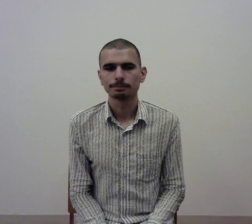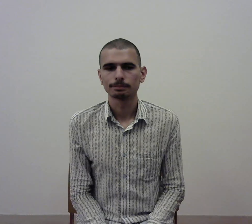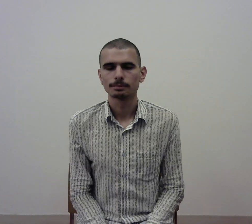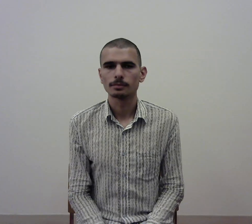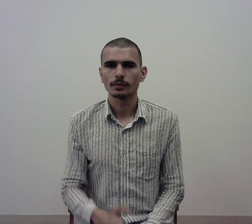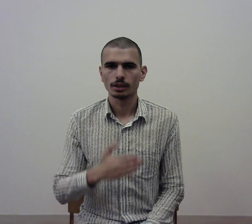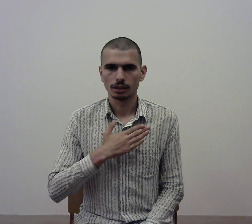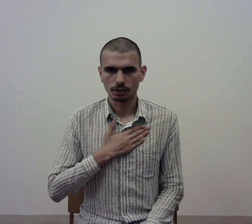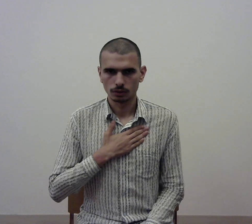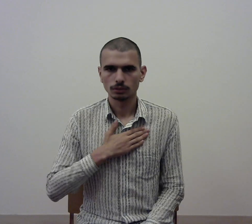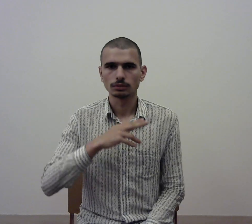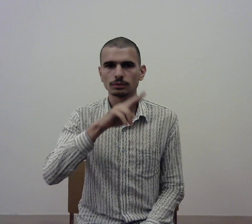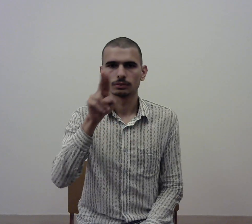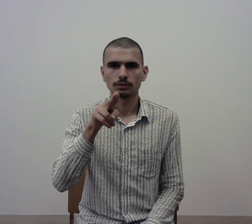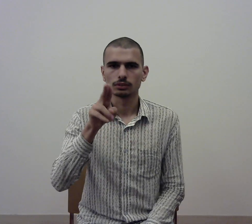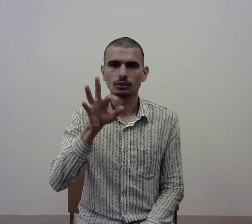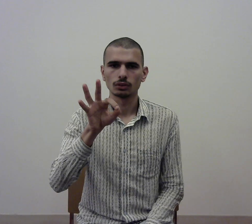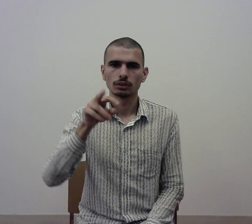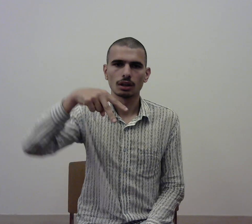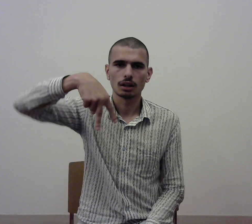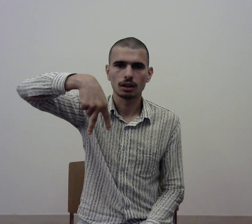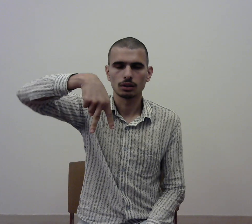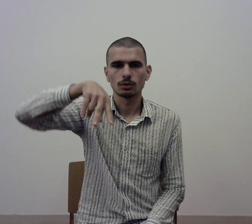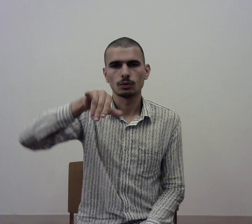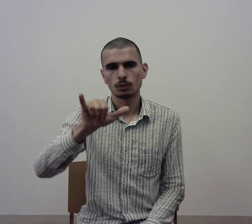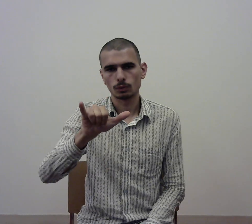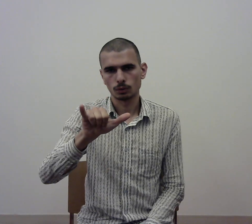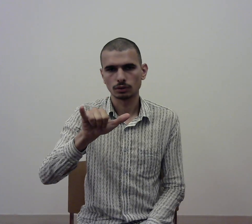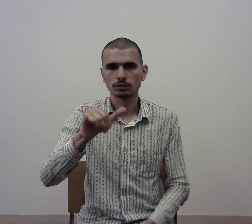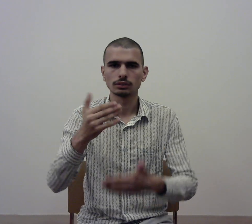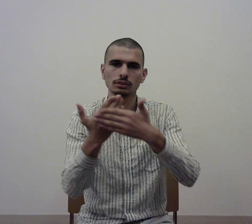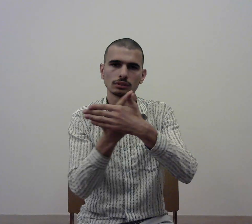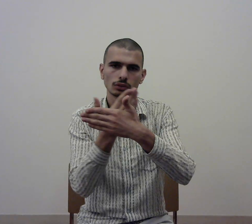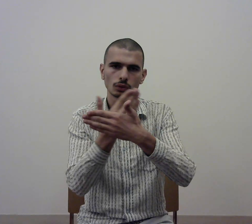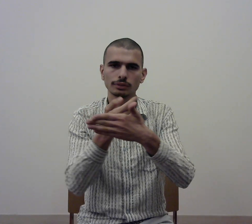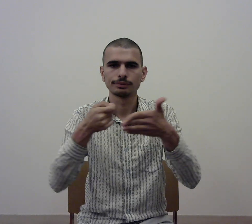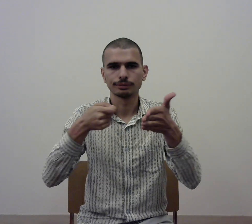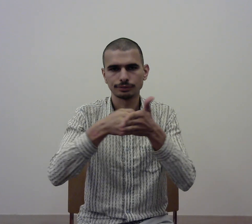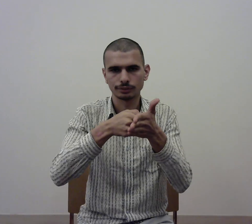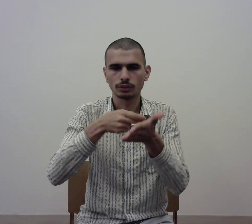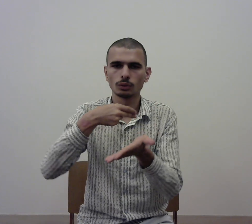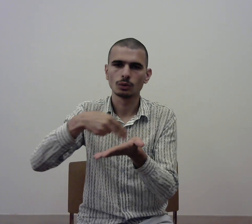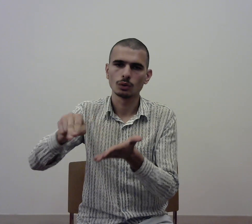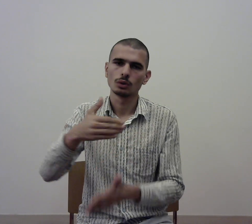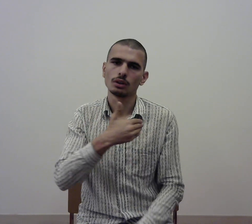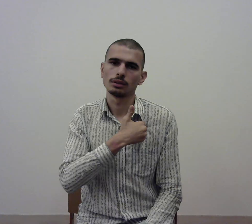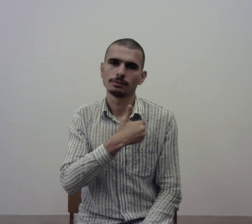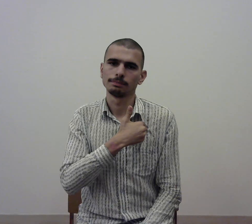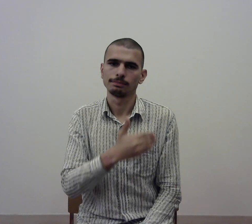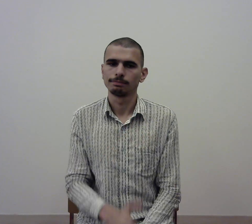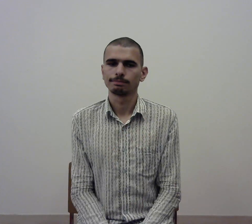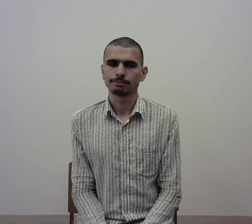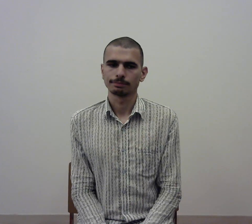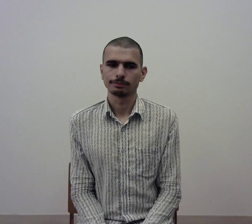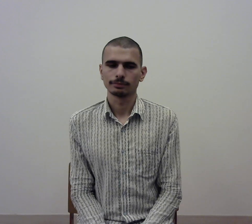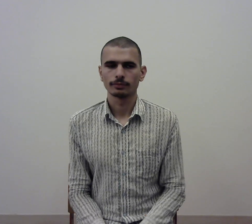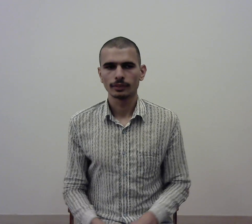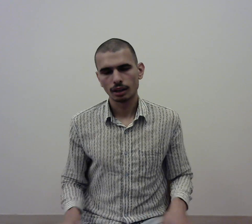Mən "Dolu" filminə bilet almaq istəyirəm